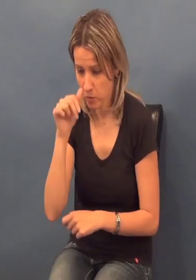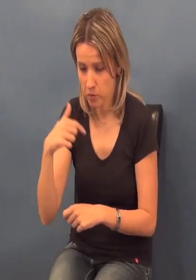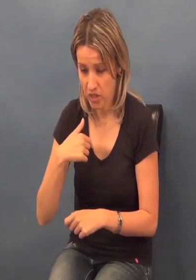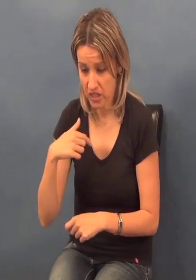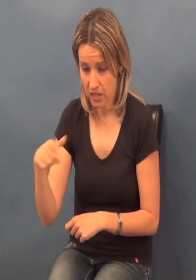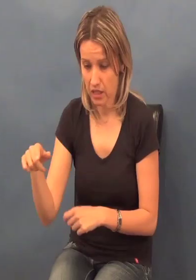Nie mogę.